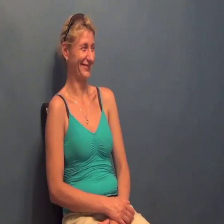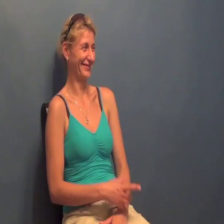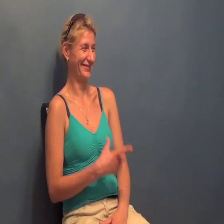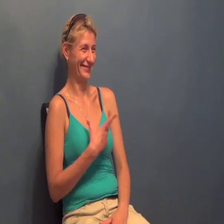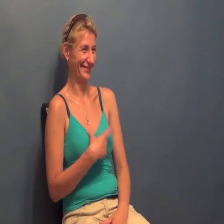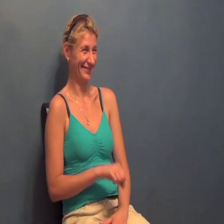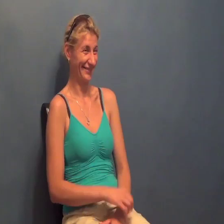Aha.